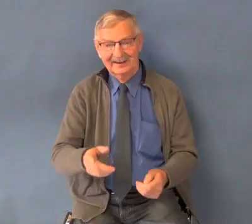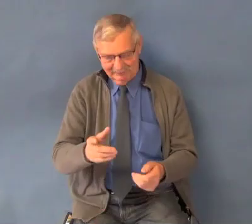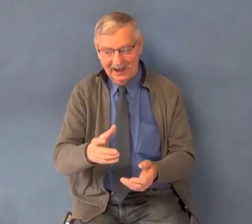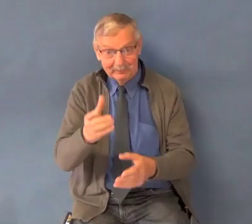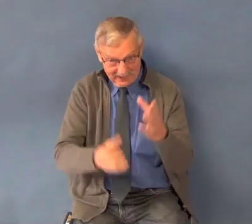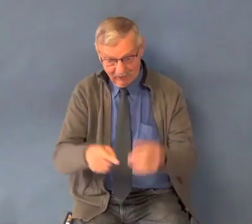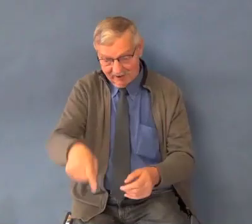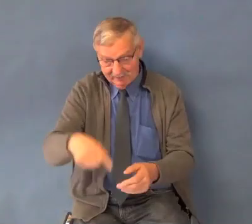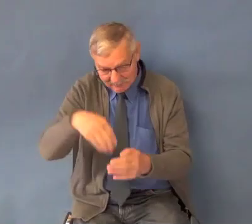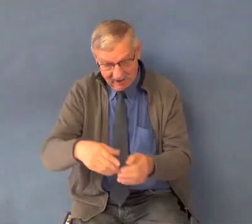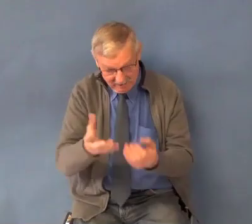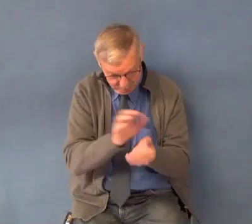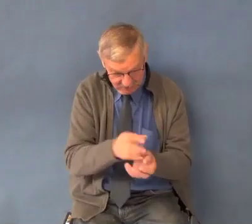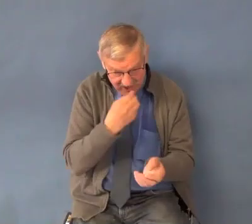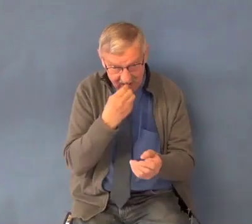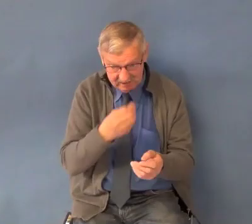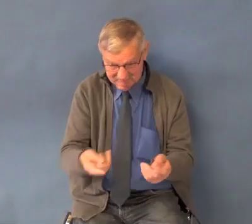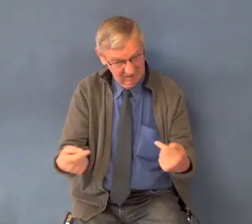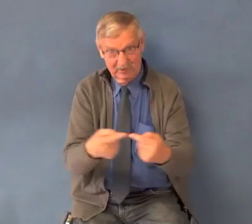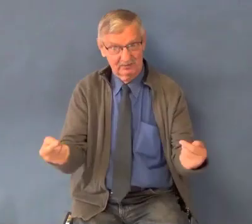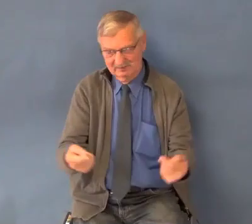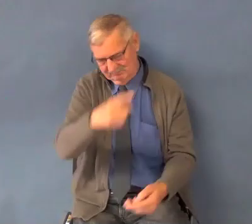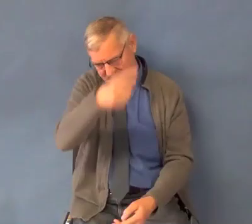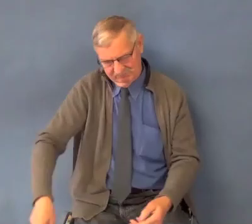Mleko i kanapka, bułka to razem do siebie nie pasuje.